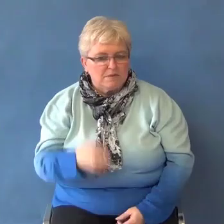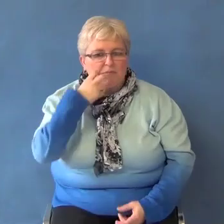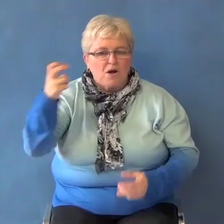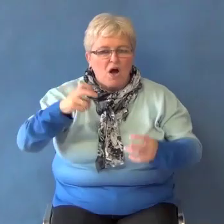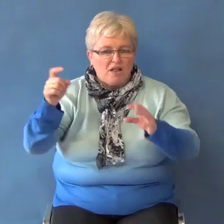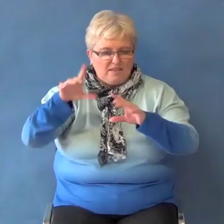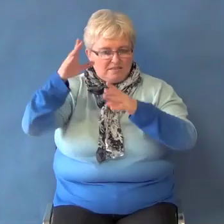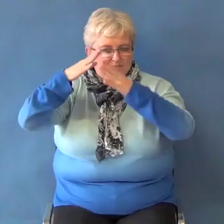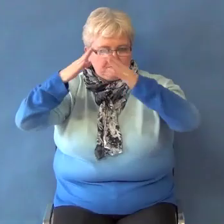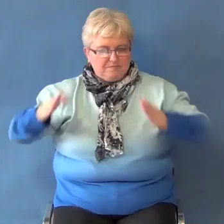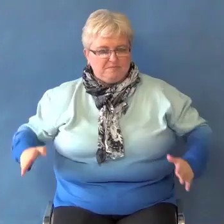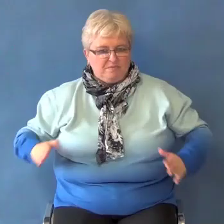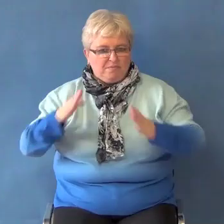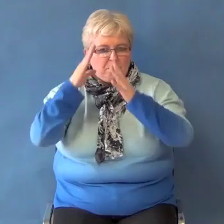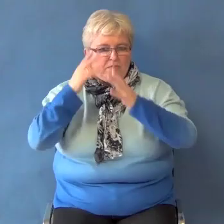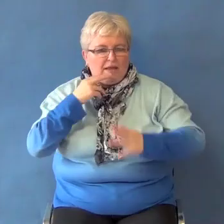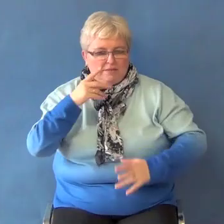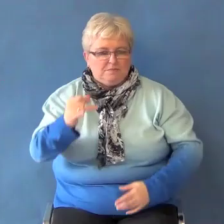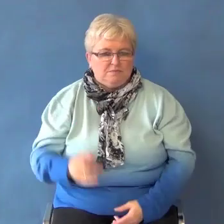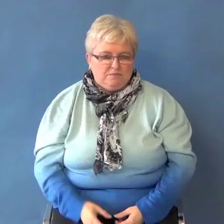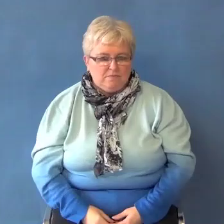Słup energetyczny.